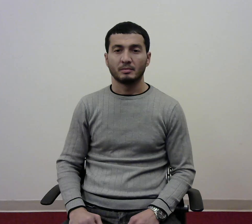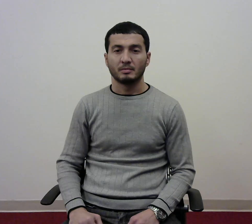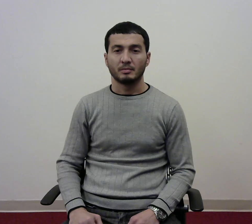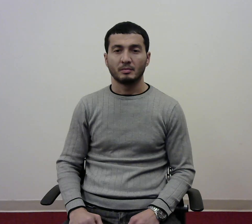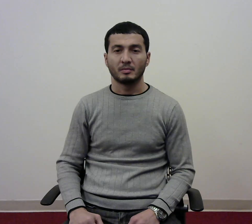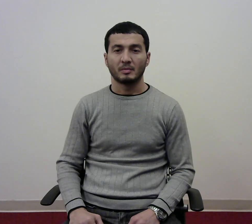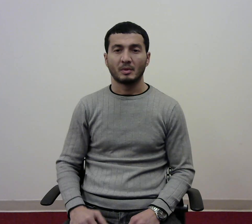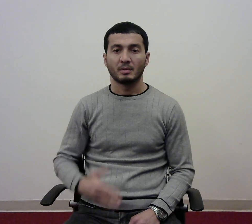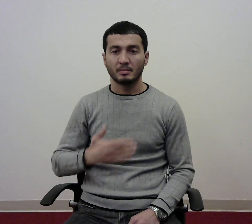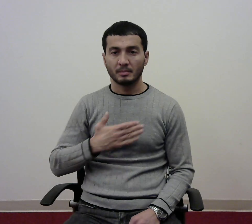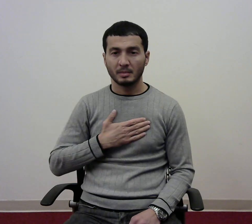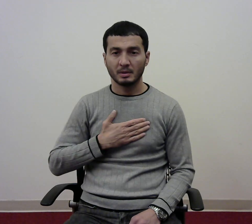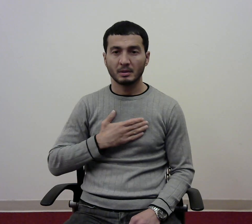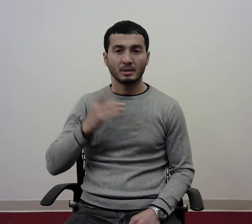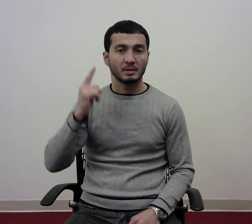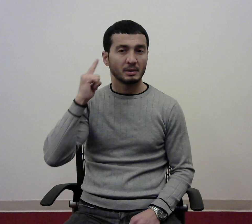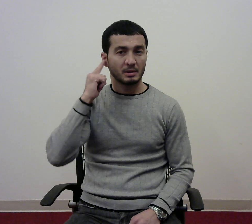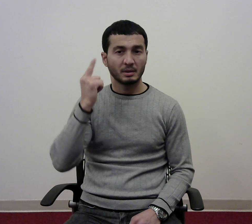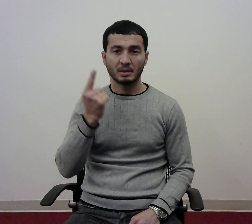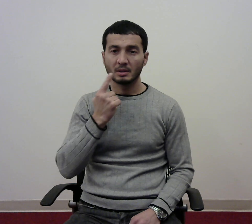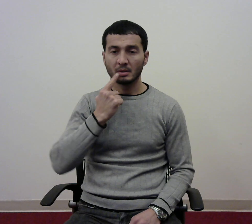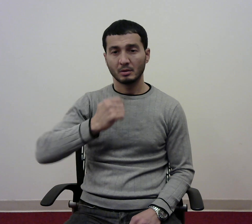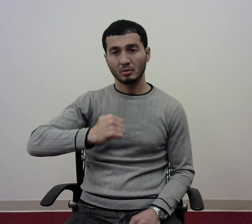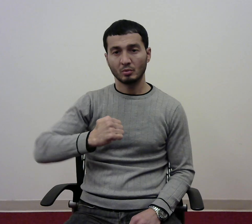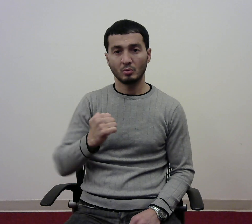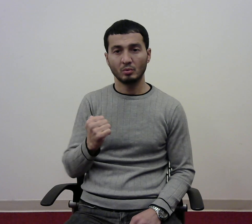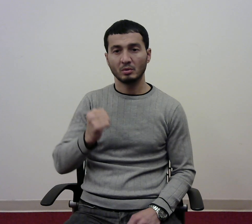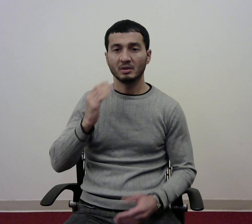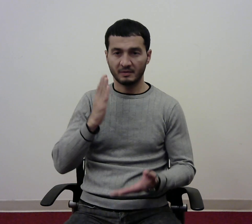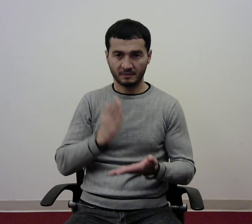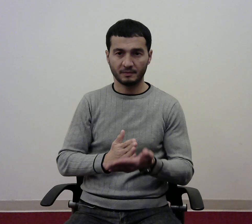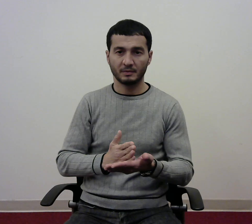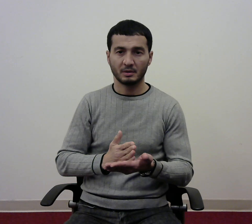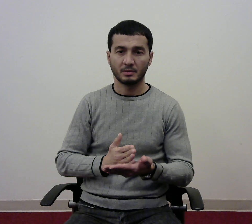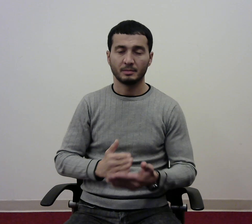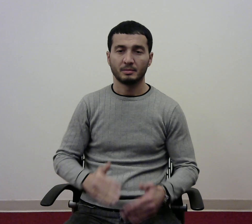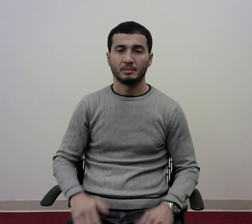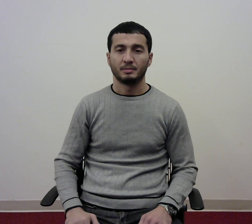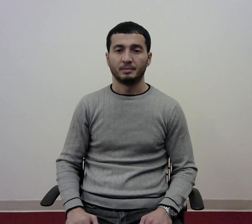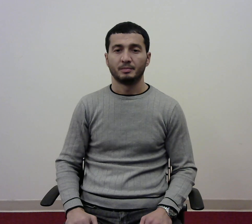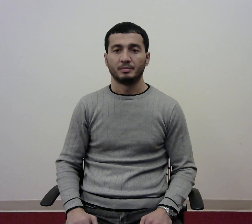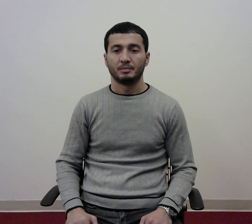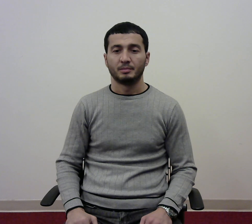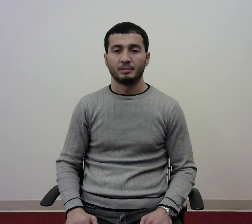Mənim eşitmə məhdudiyyətli dostlarım var